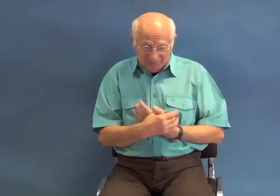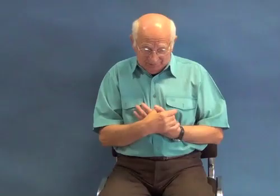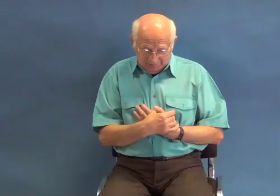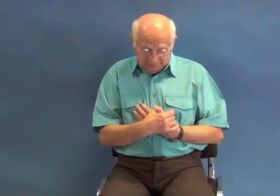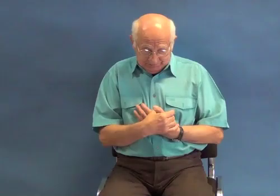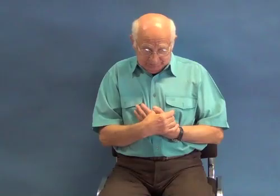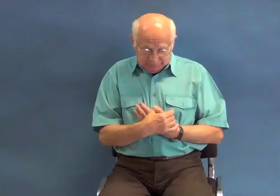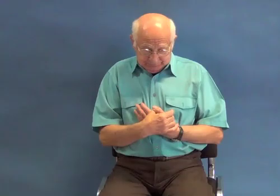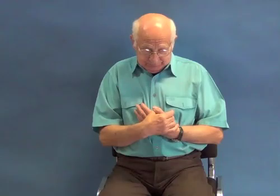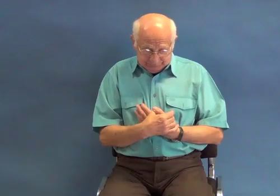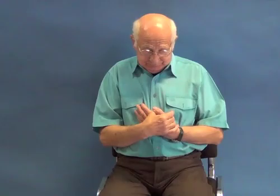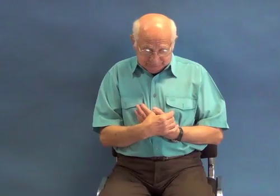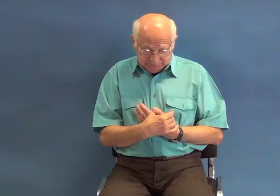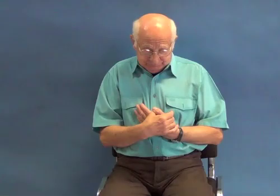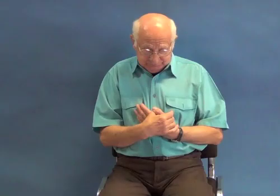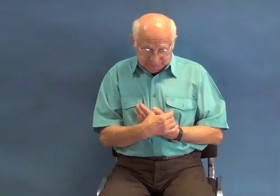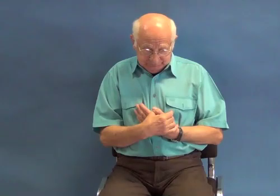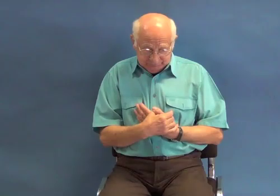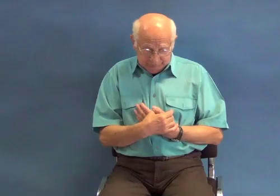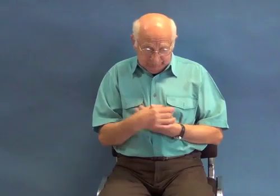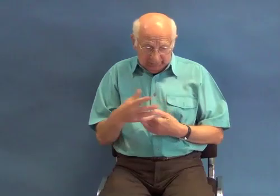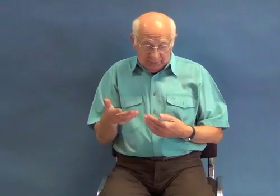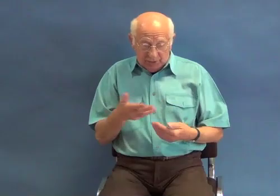Wiatrak.